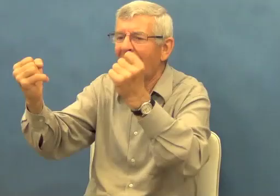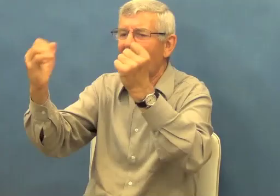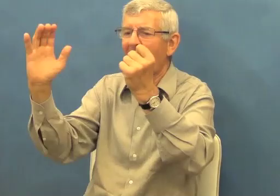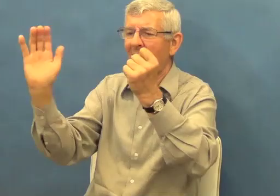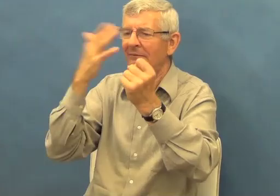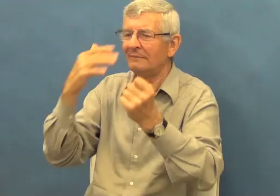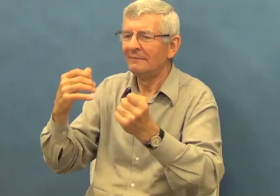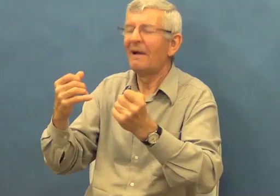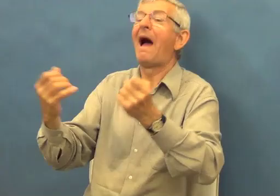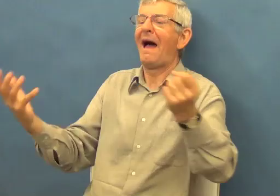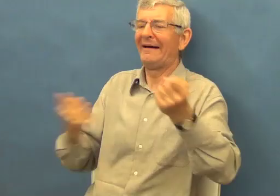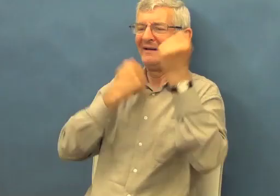Chłopiec rozczarowany, przestrasza się.